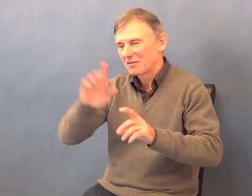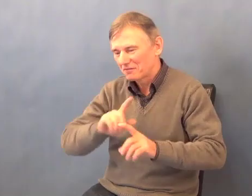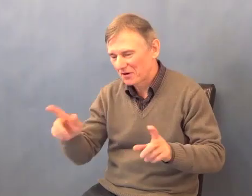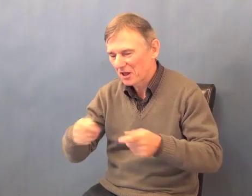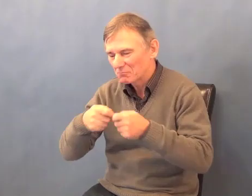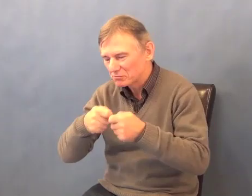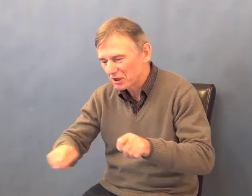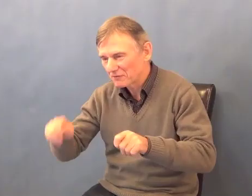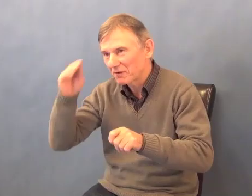W zakładzie można ten zakaz powiesić.